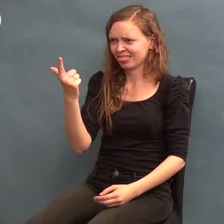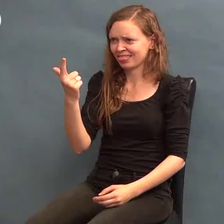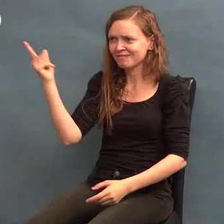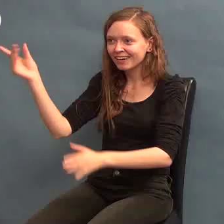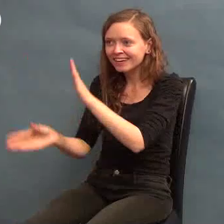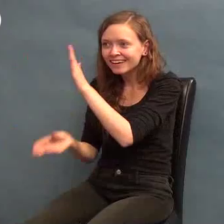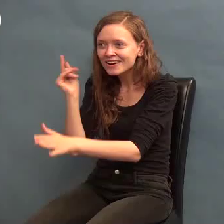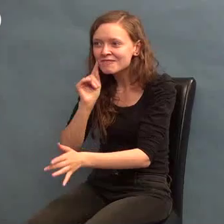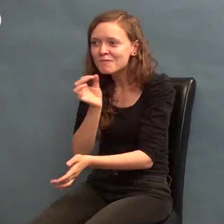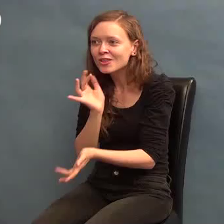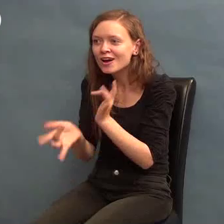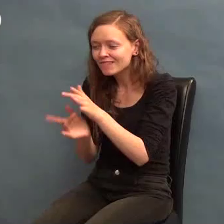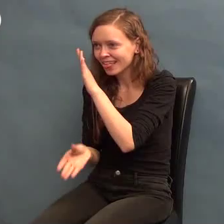Młody chłopiec na rowerze ukradł.